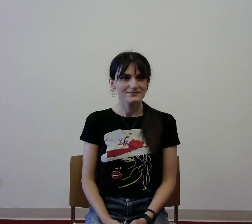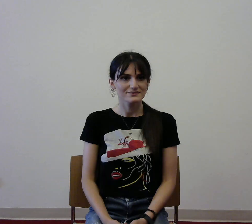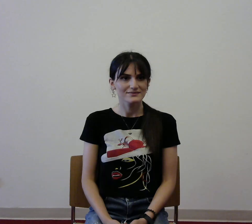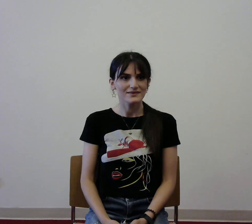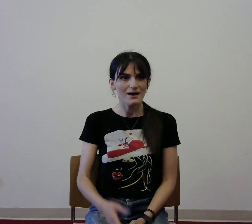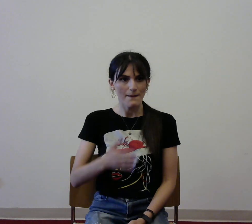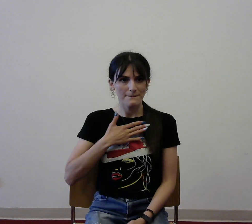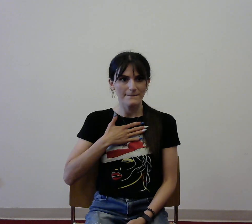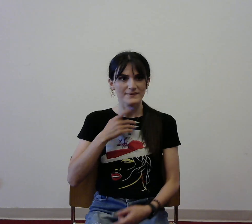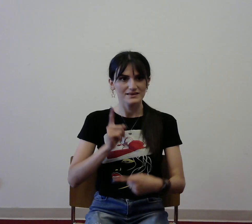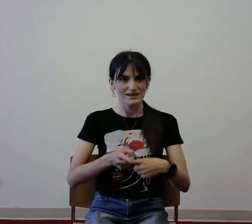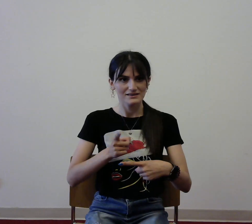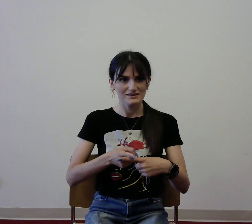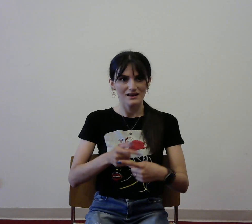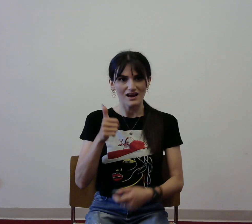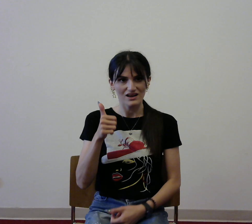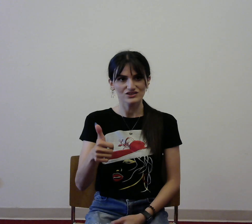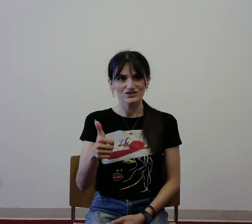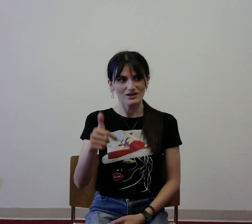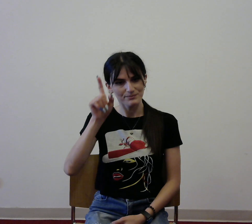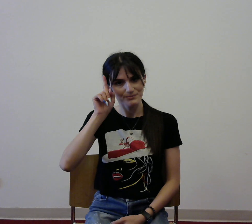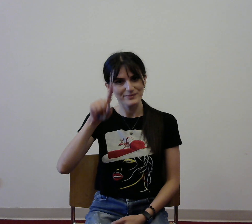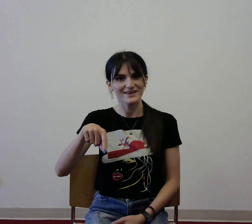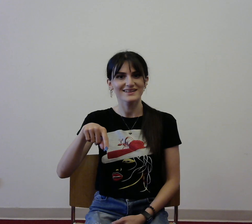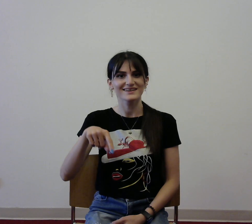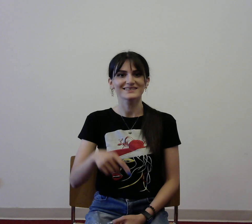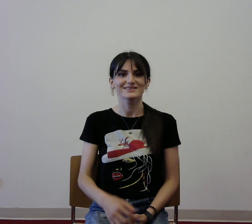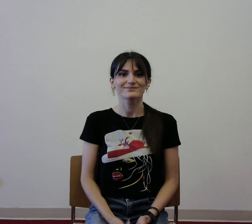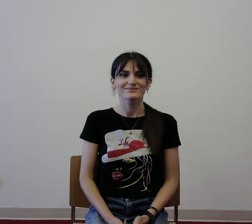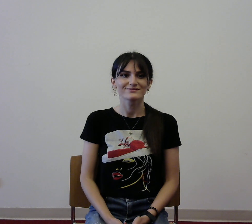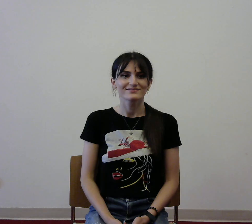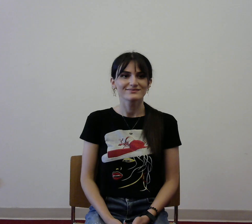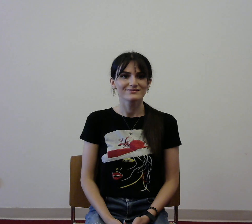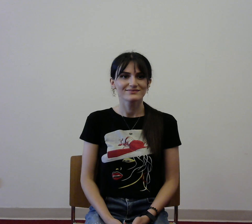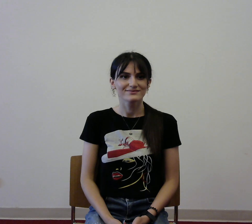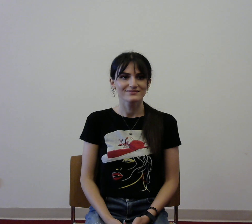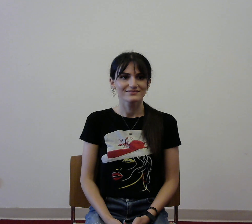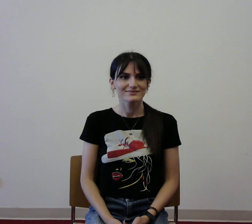Mən riyaziyyatı yaxşı bilirəm